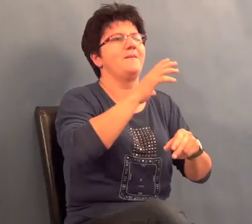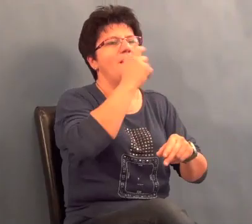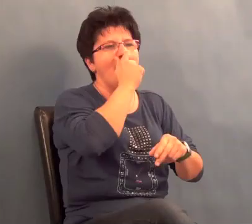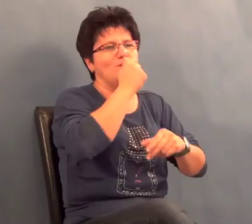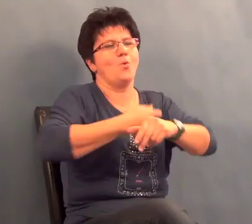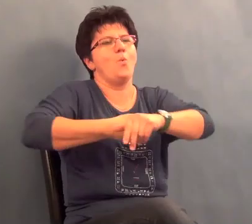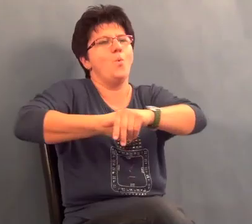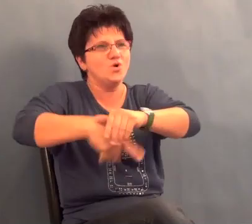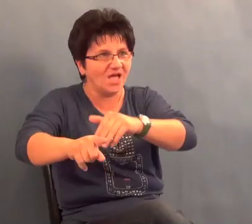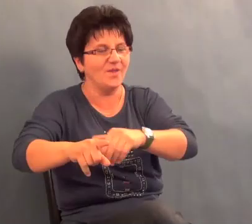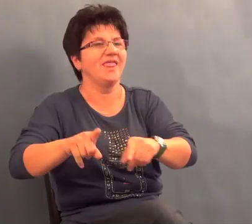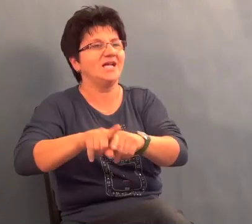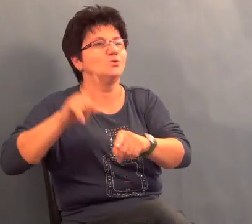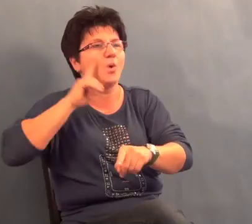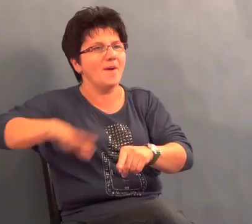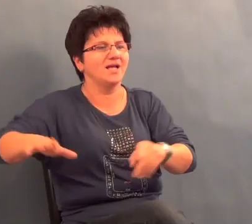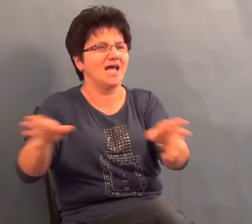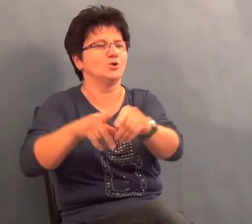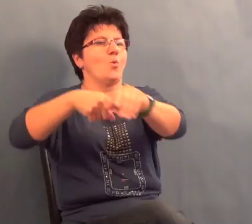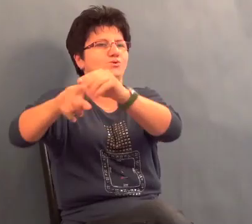Charlie Chaplin ucieka, mały chłopak też, razem uciekają.